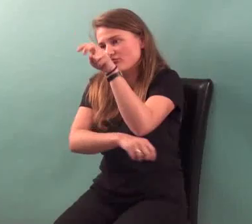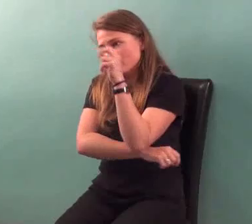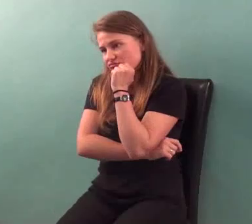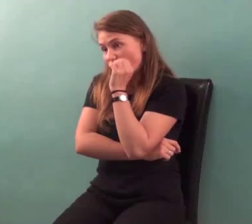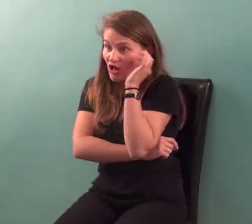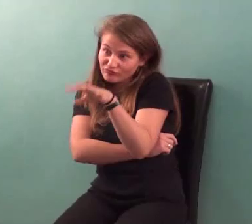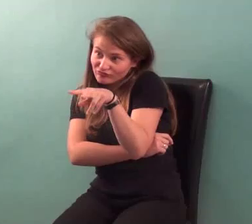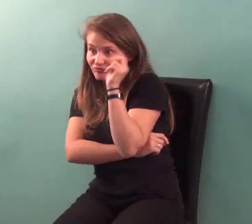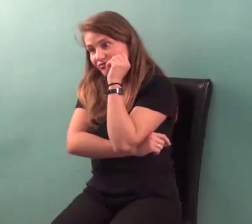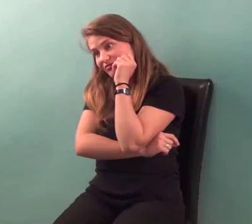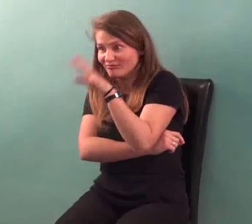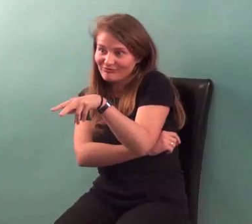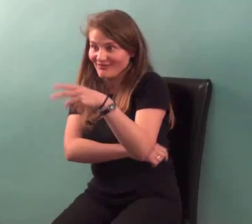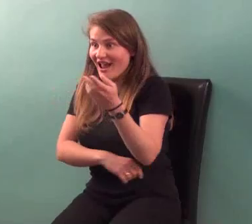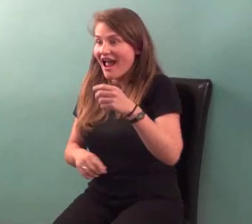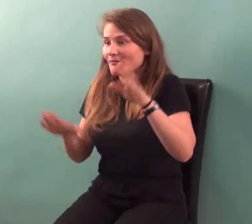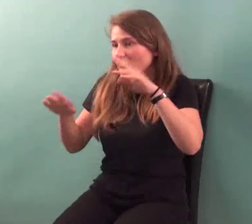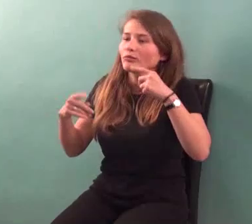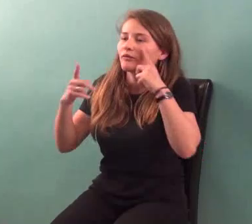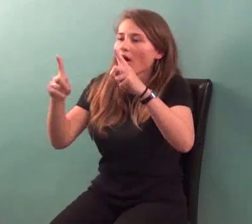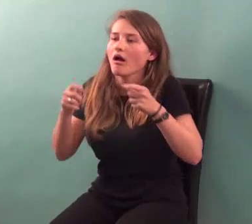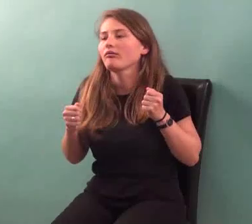Wchodzi, stoi i patrzy na ptaszka, a ten nie zauważa go.